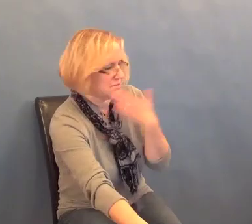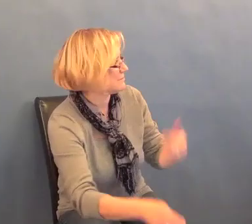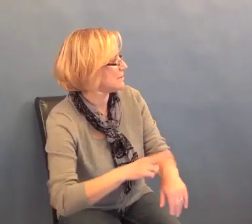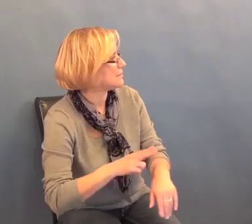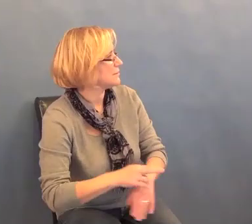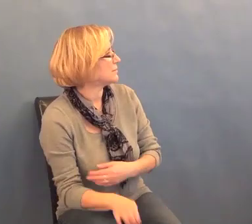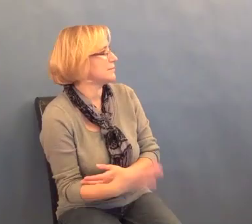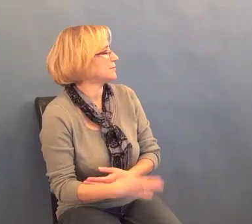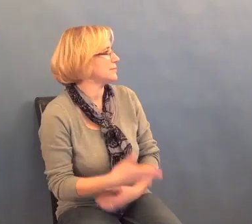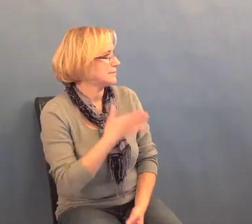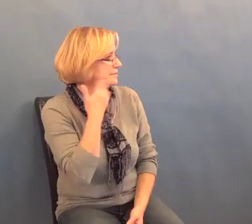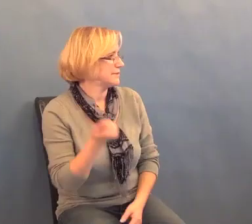Pusto jest, nie ma godzin zapisanych.